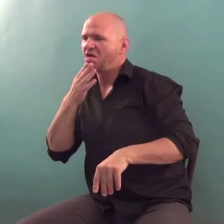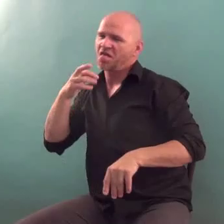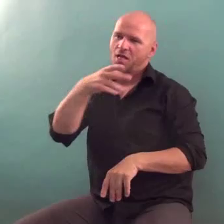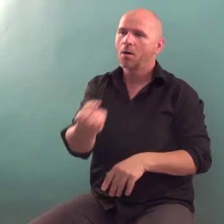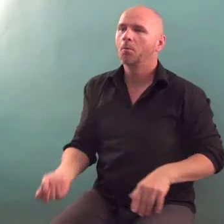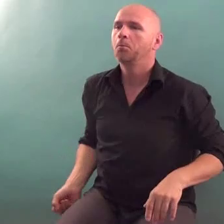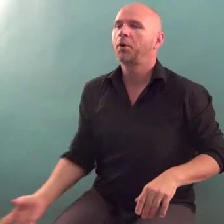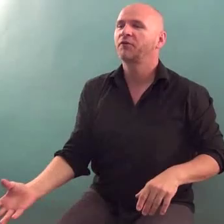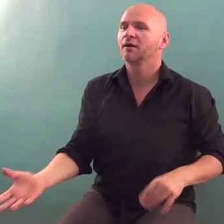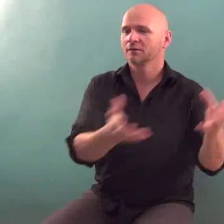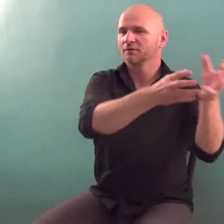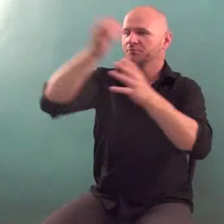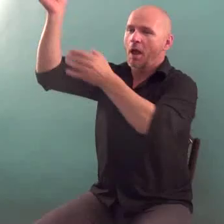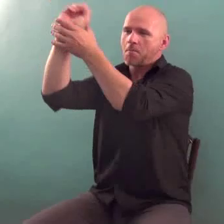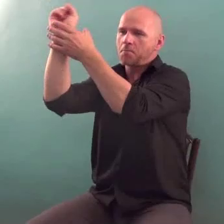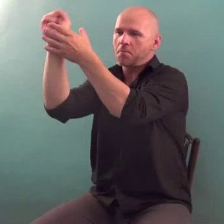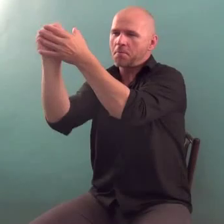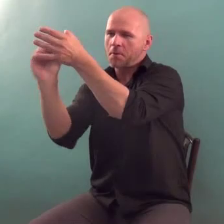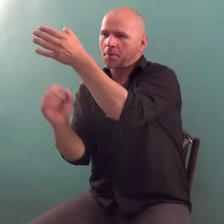Idzie po kulę bowlingową i wrzuca ją do rynny. Kula spada na dół.